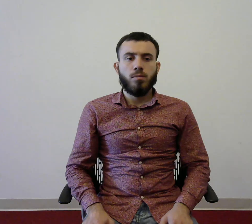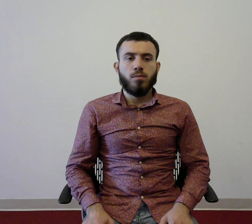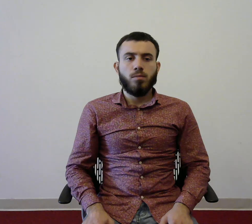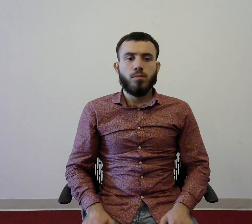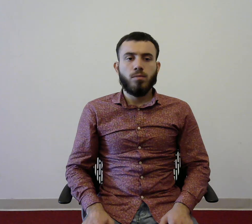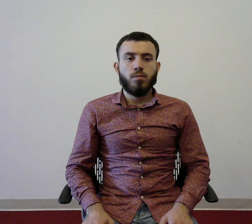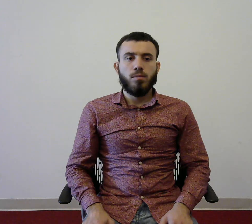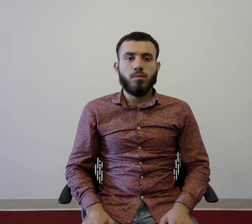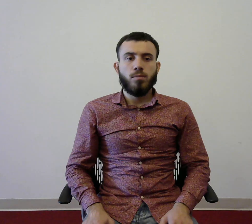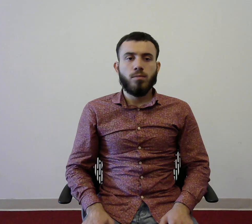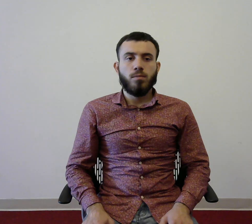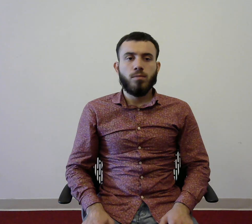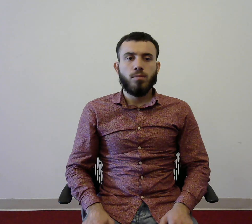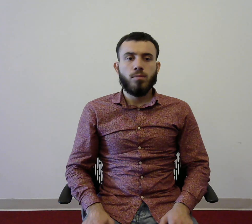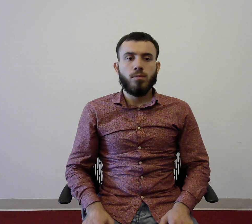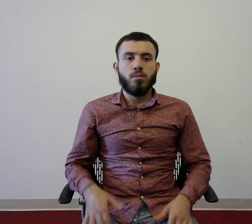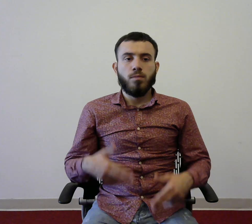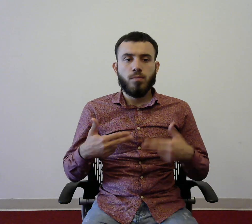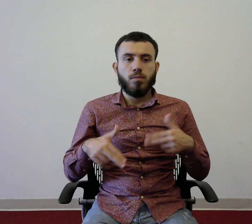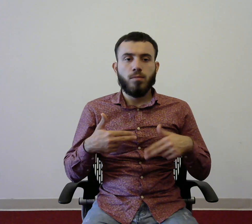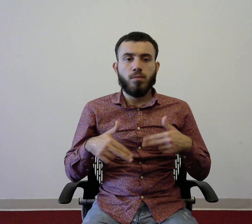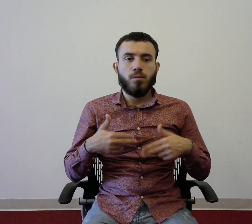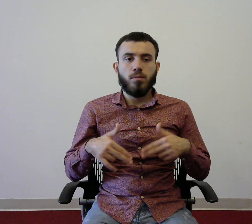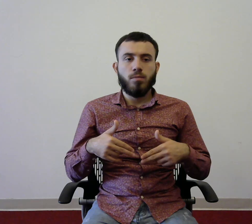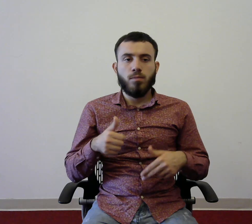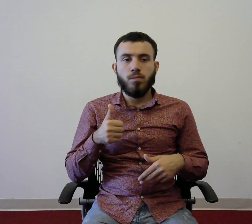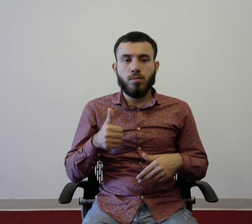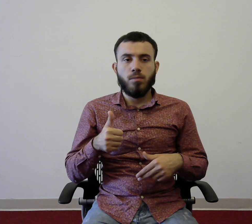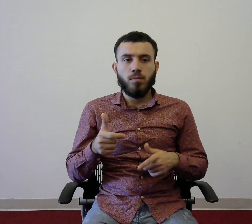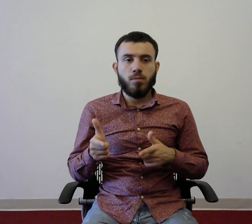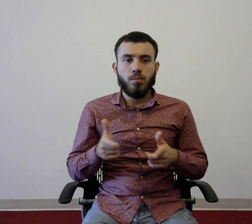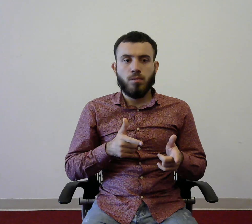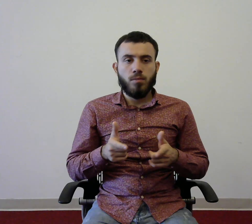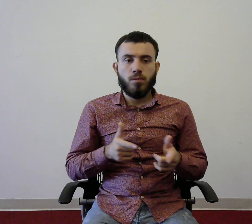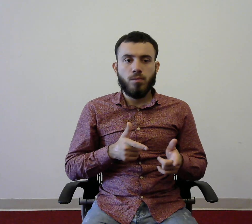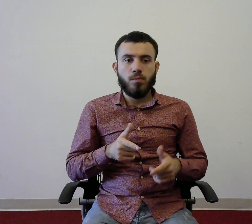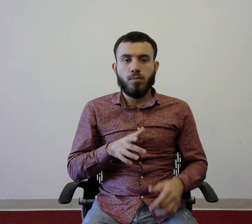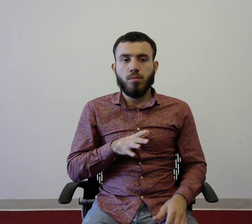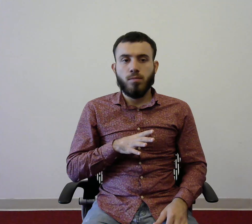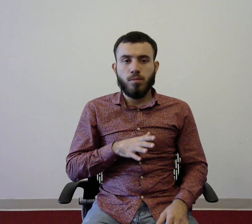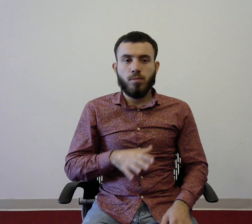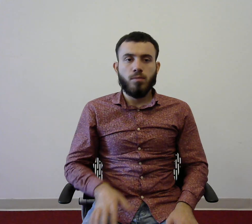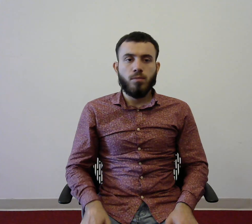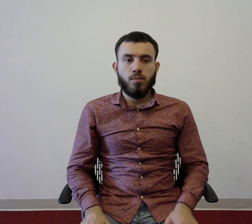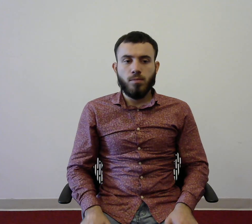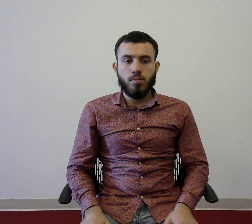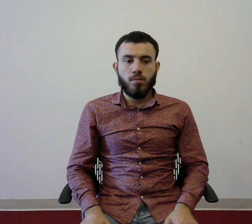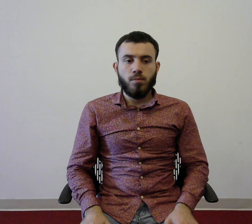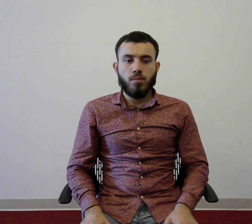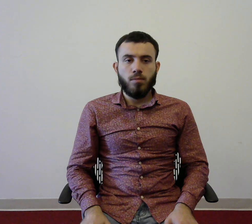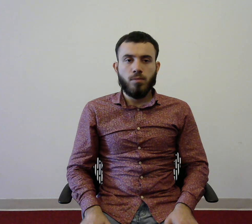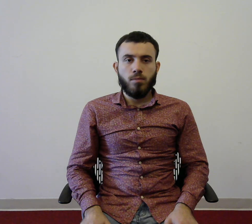İmtahana yaxşı hazırlaşmışam